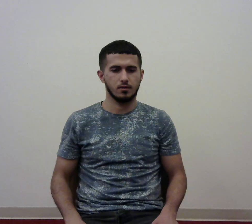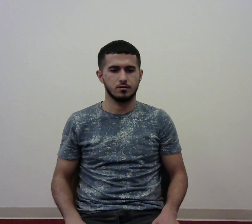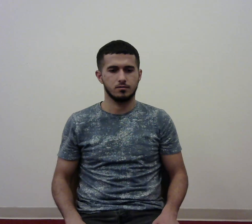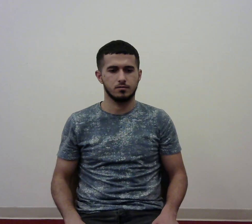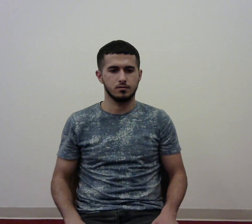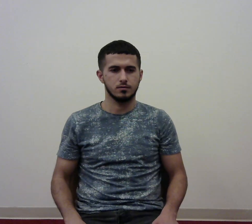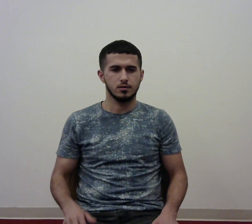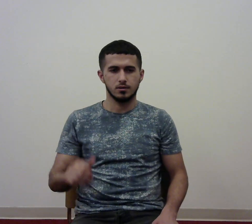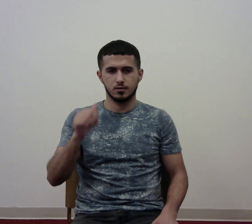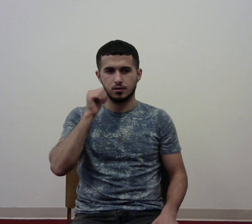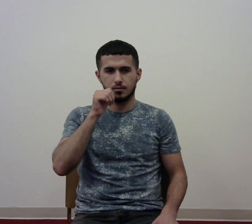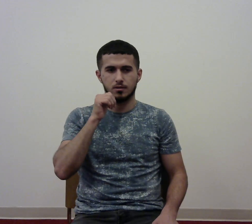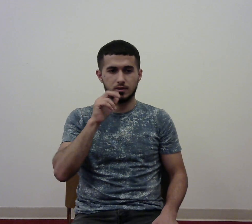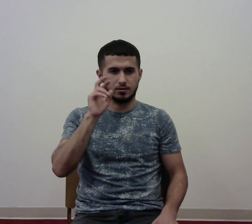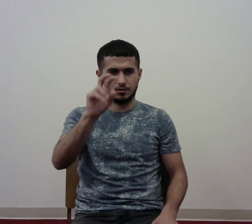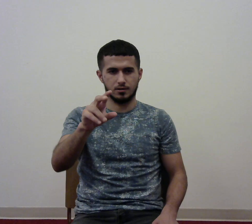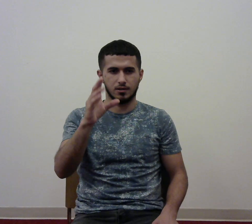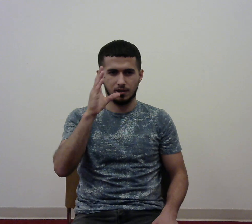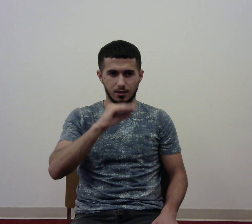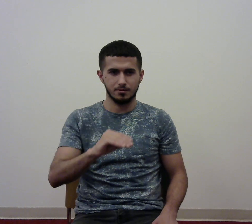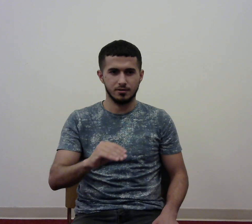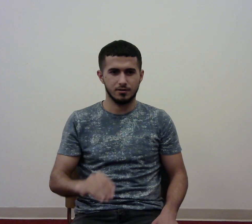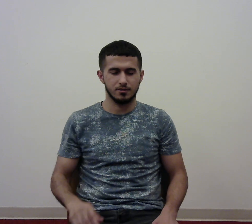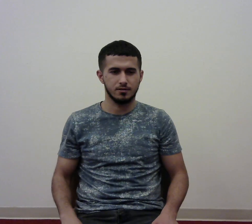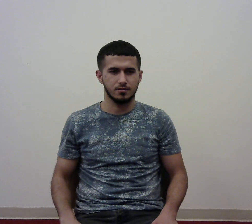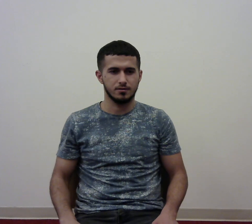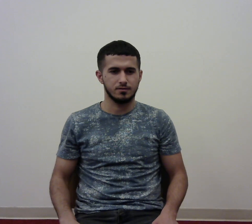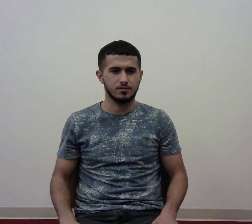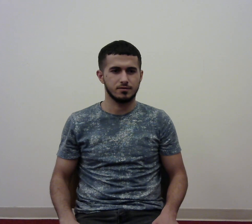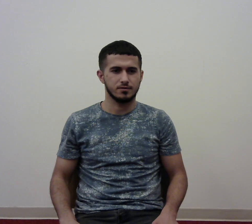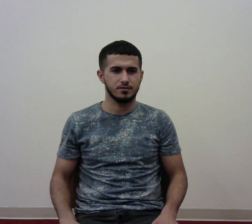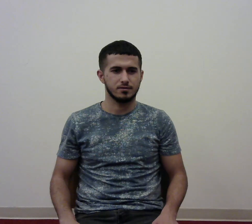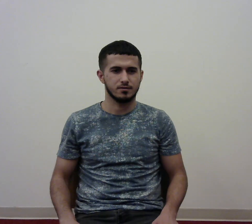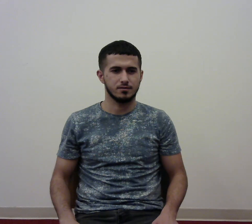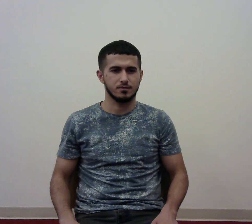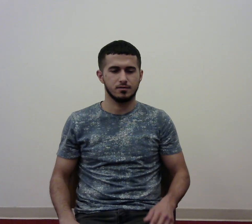Sabah gələ bilərəmmi?